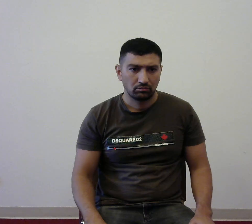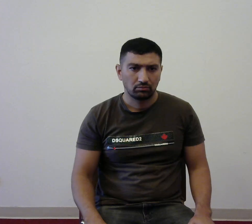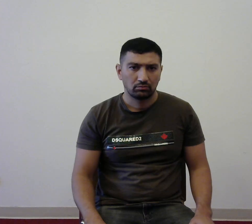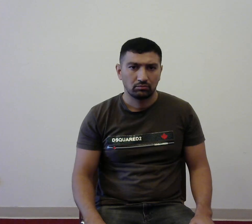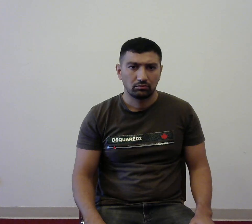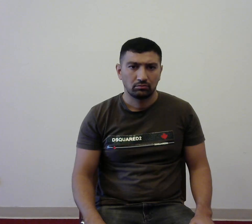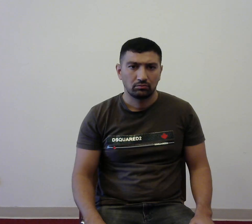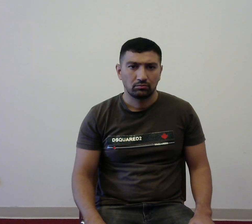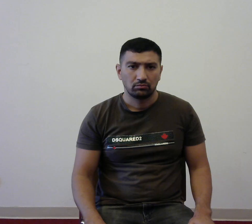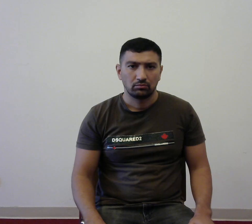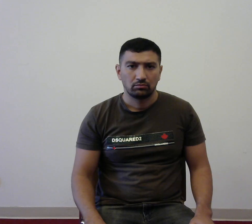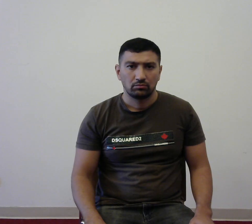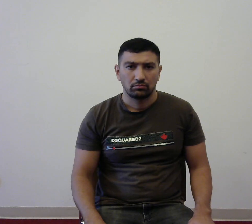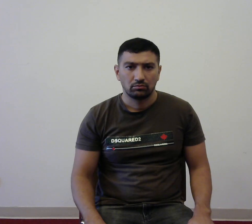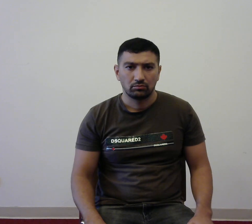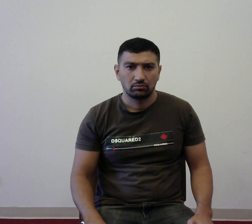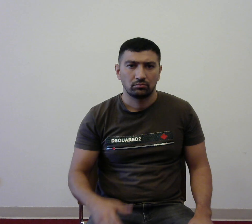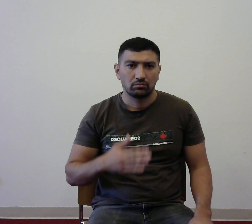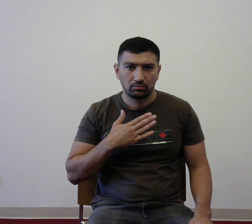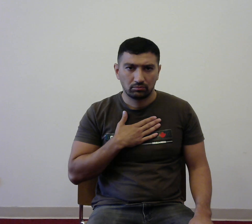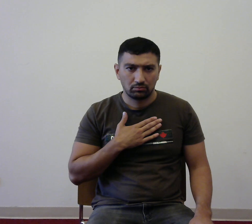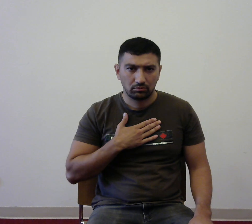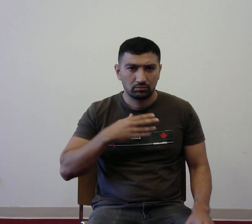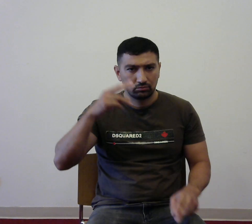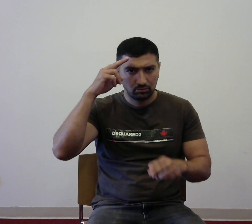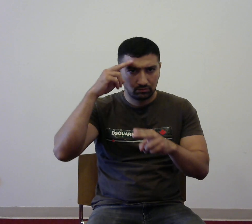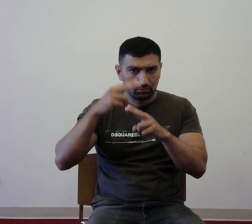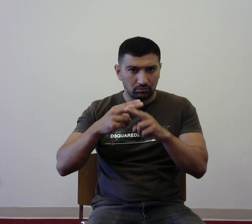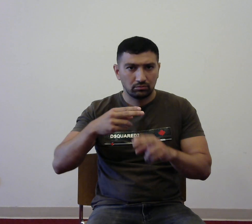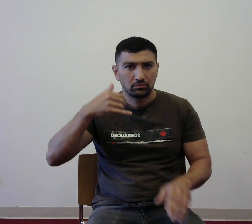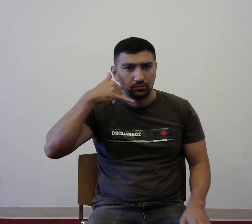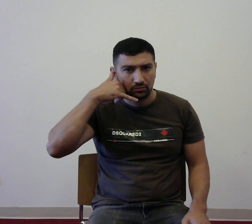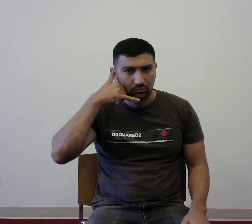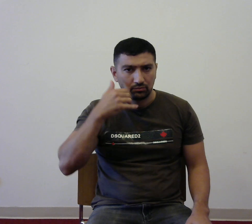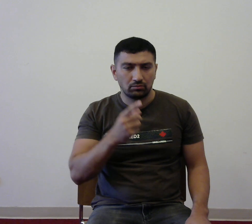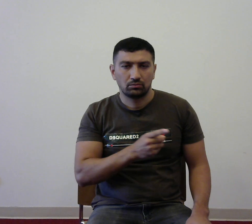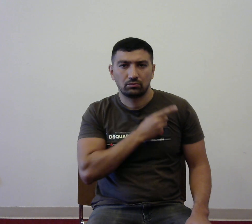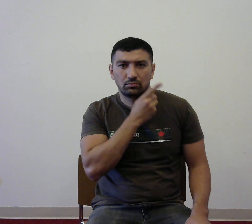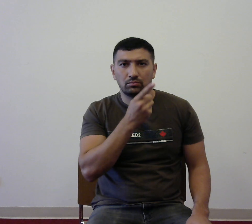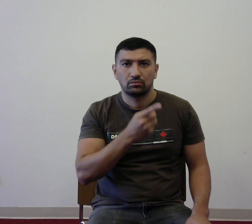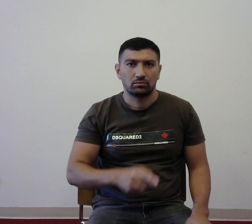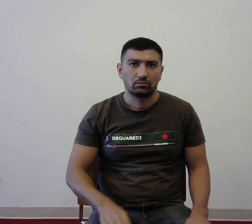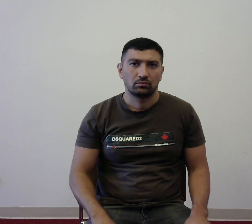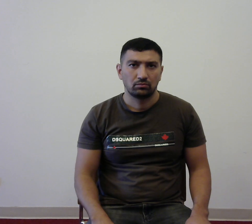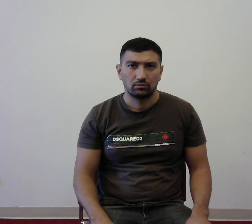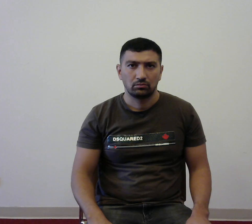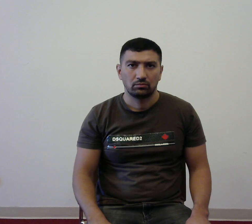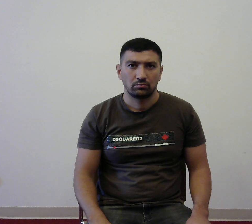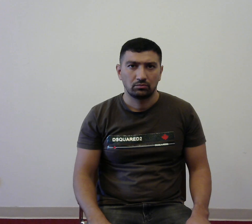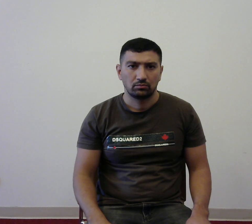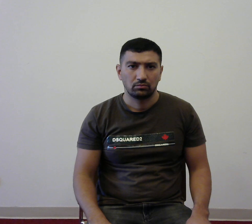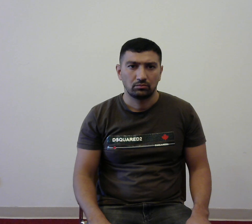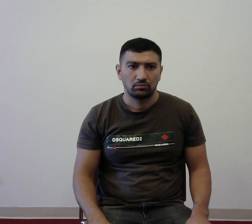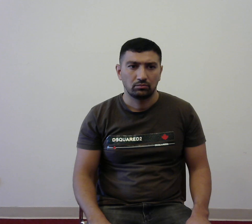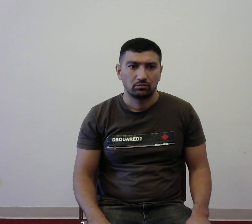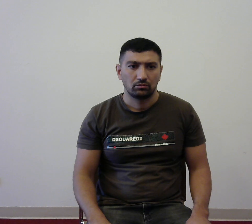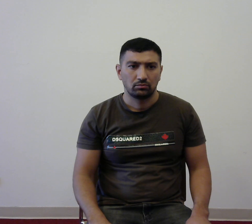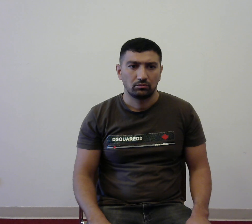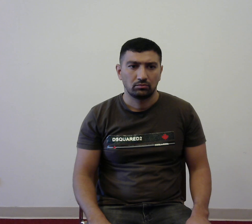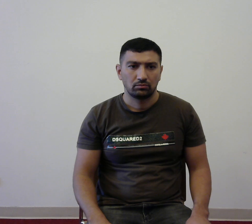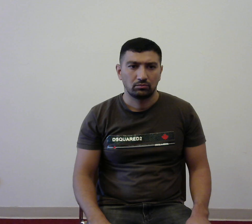Mənim qardaşım telefon ustasıdır